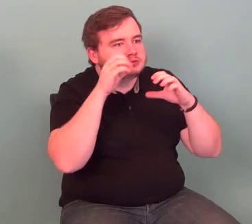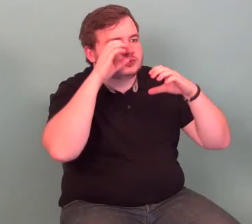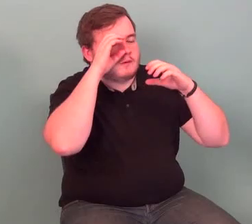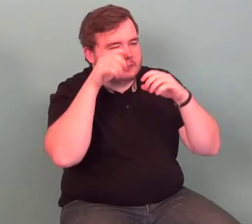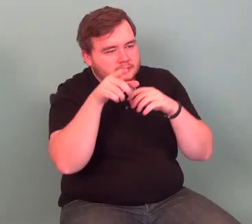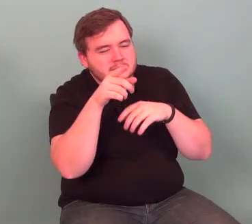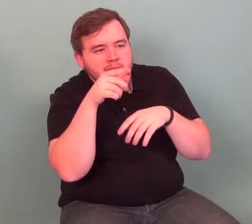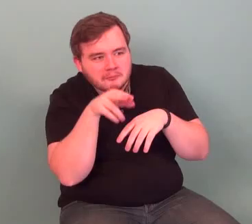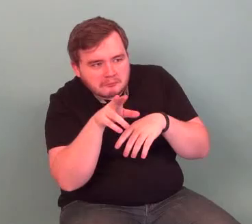Przygląda się.